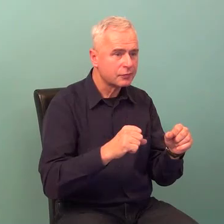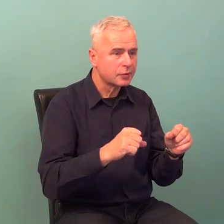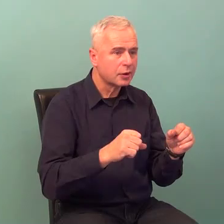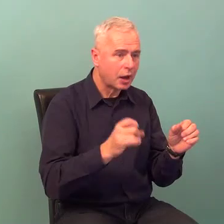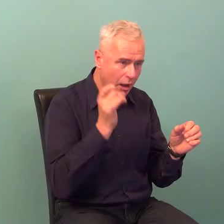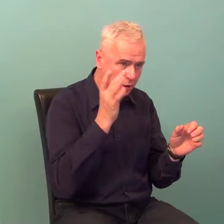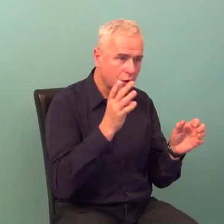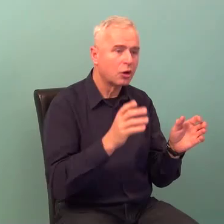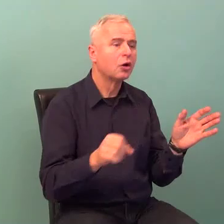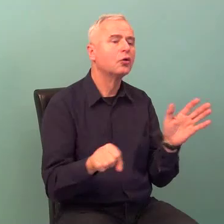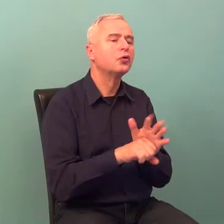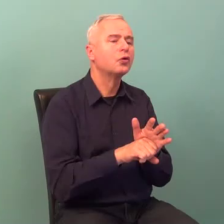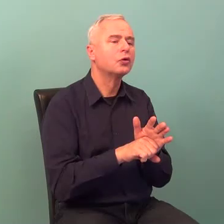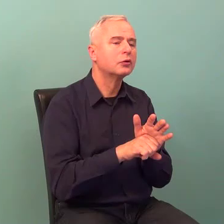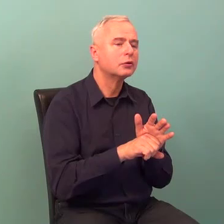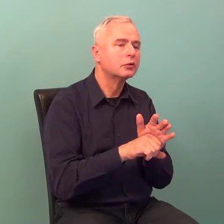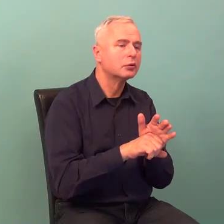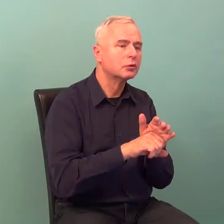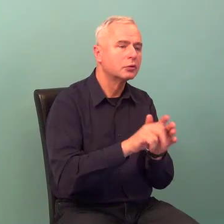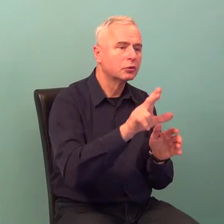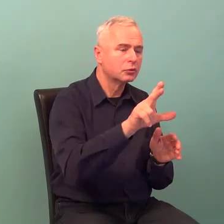Rano do godziny trzeciej?